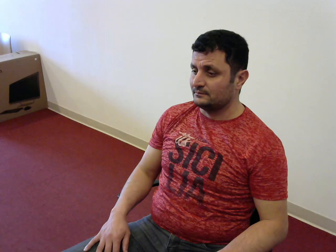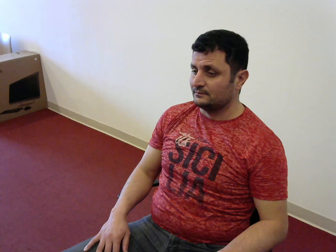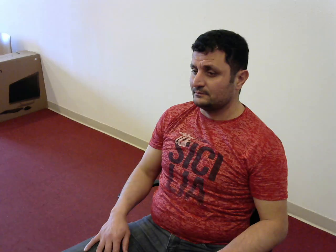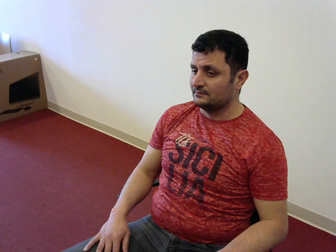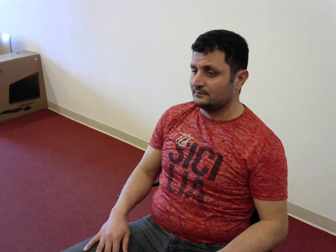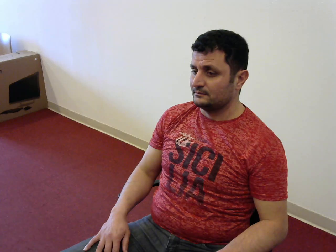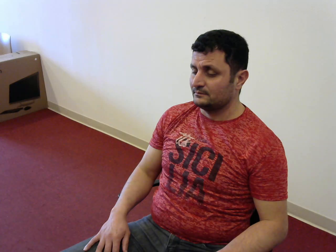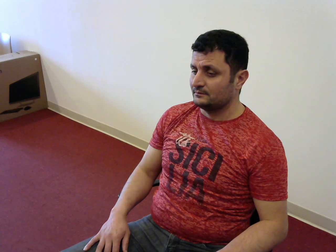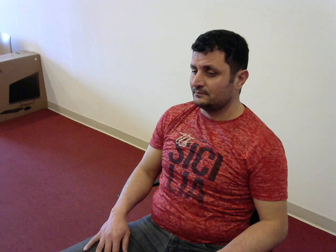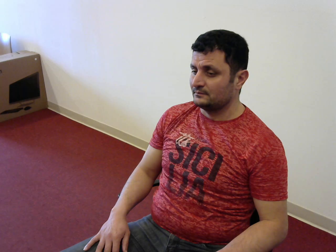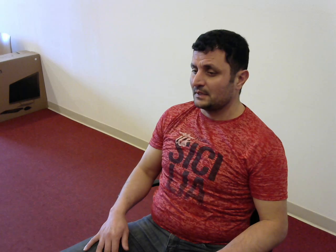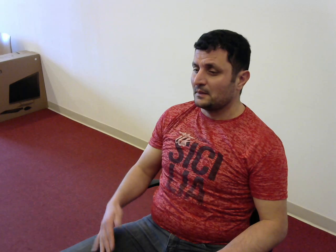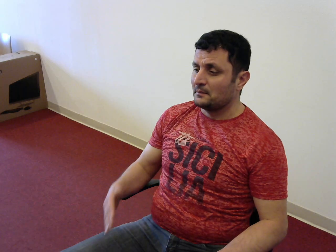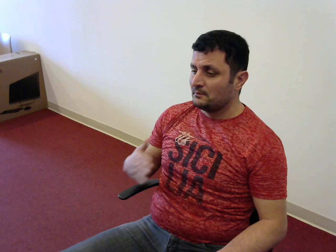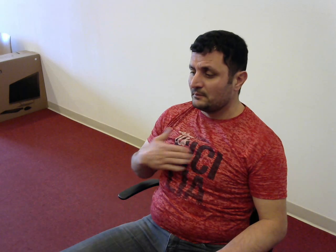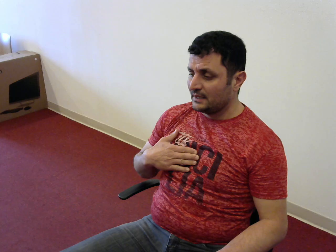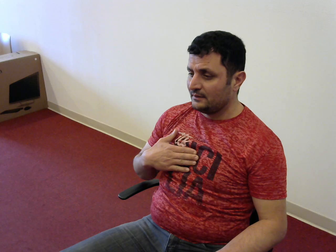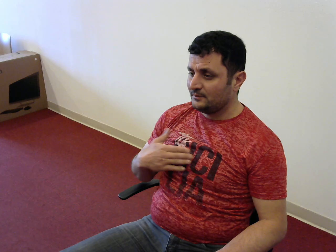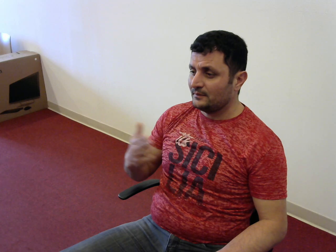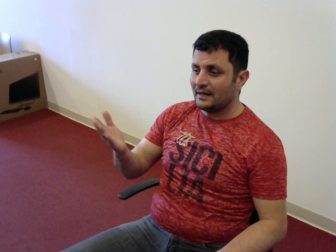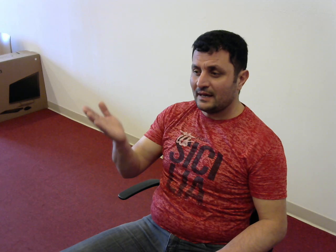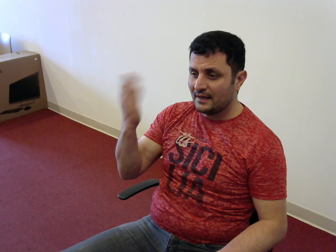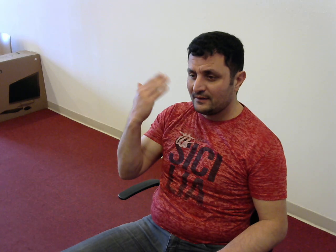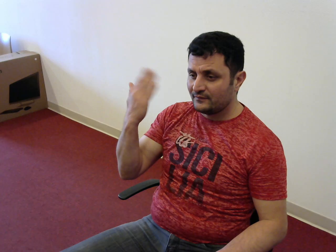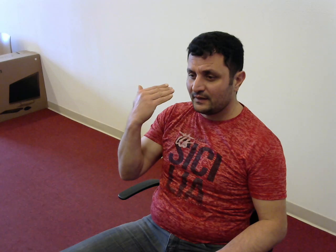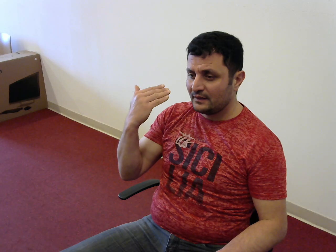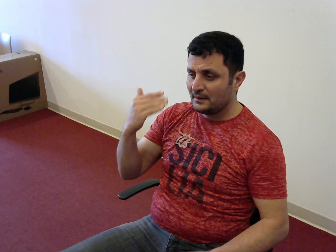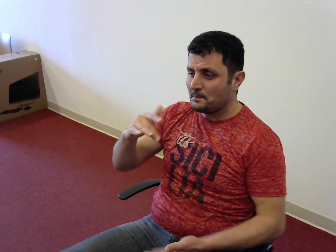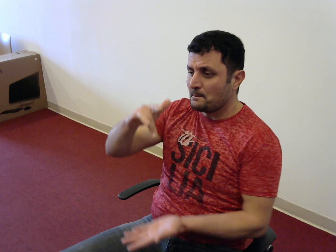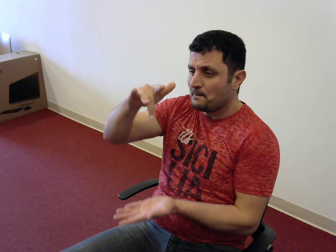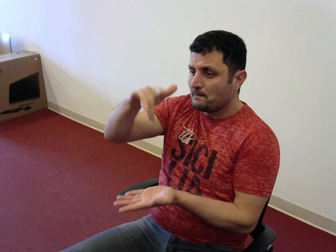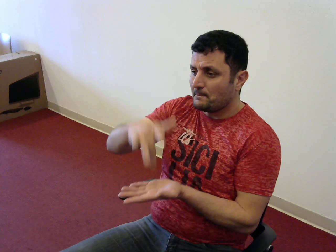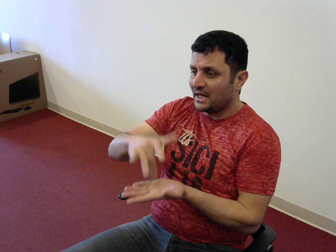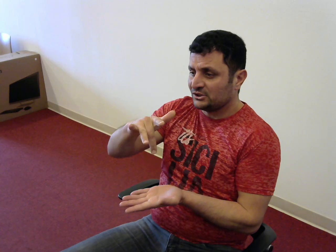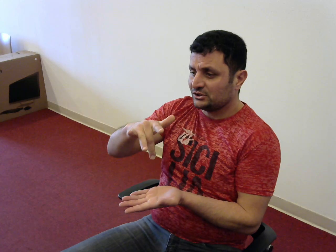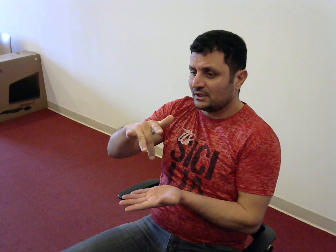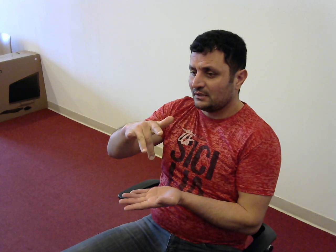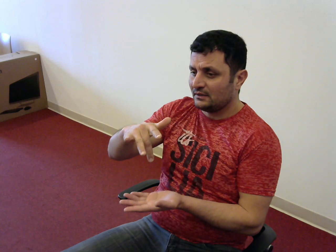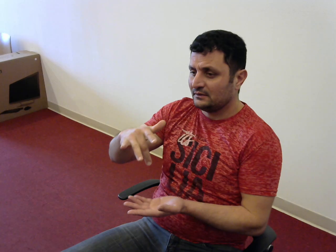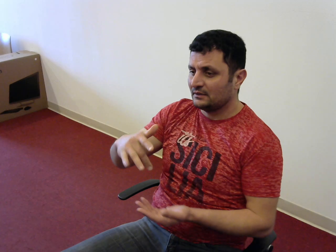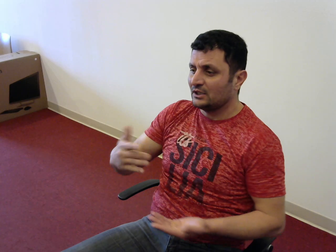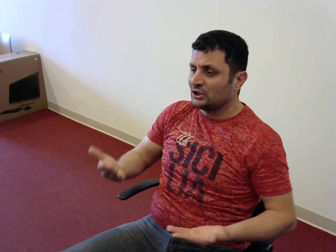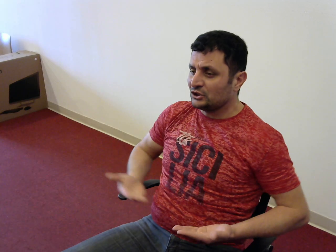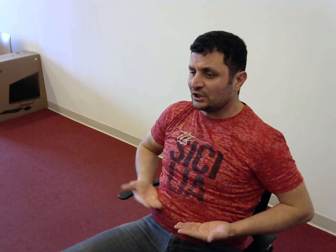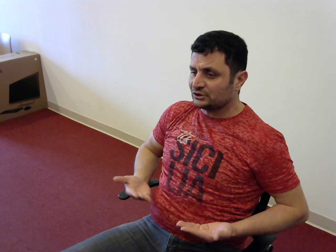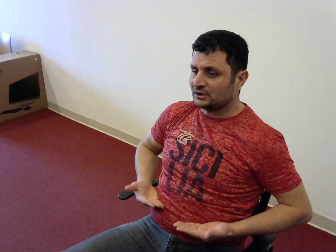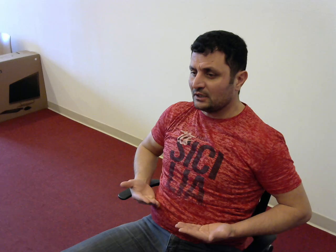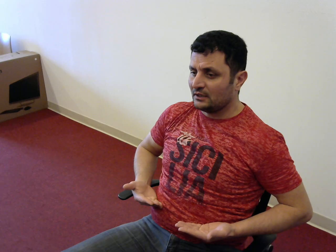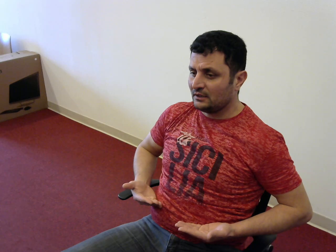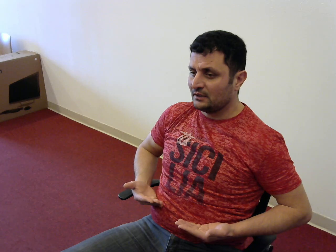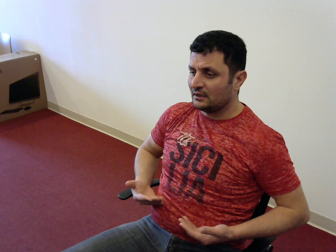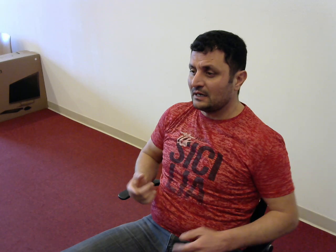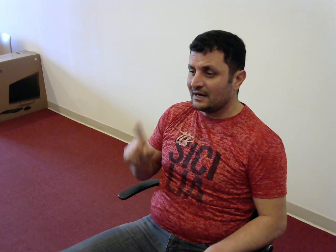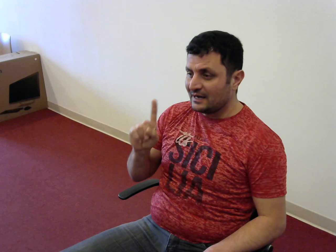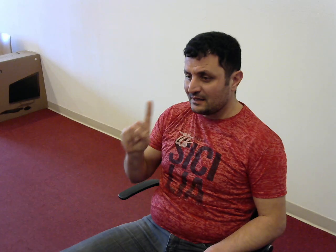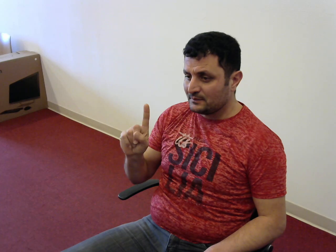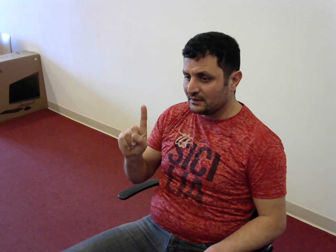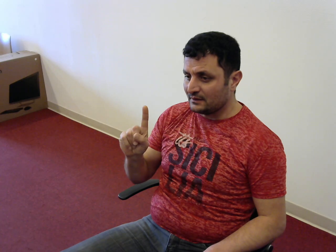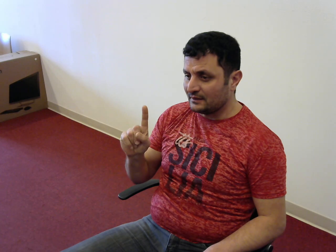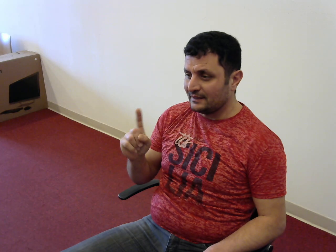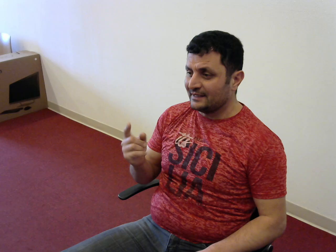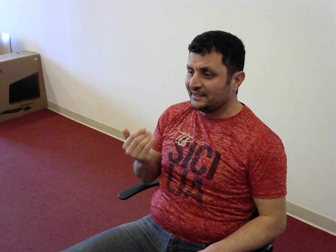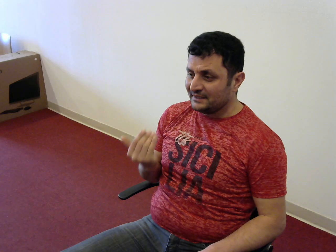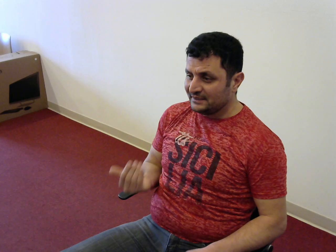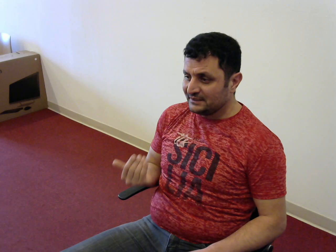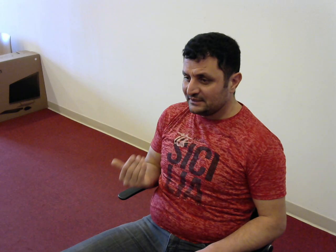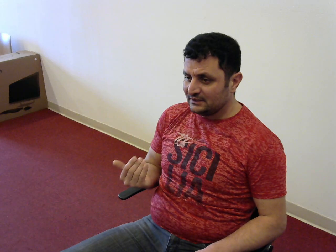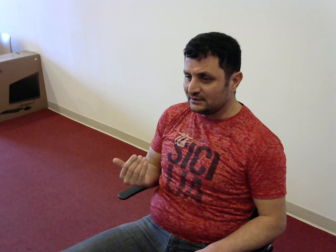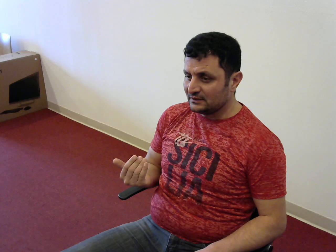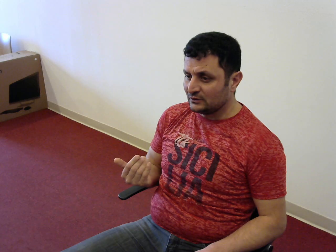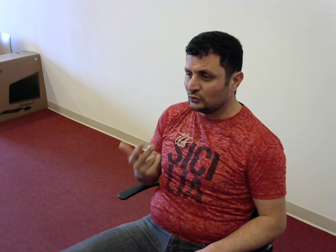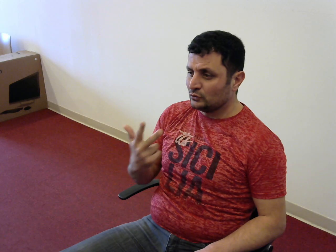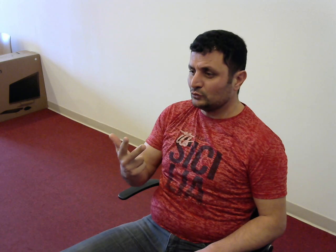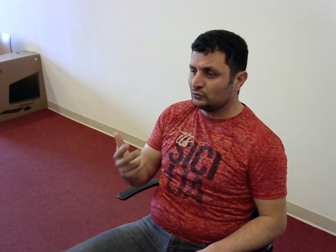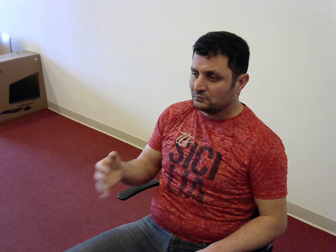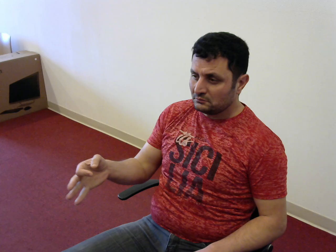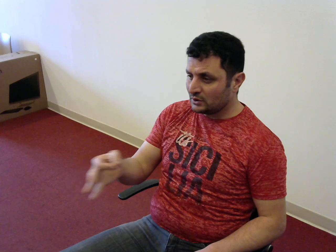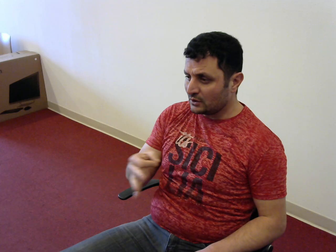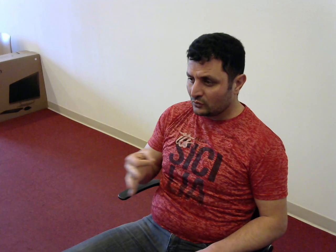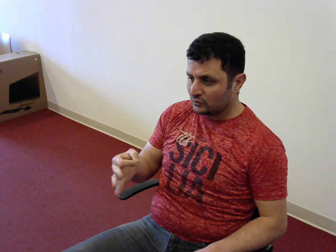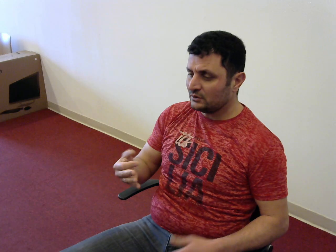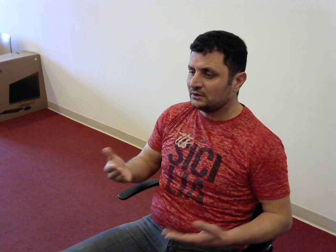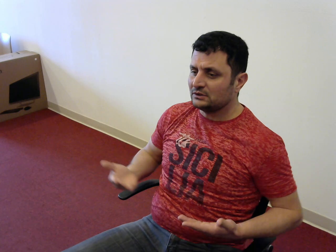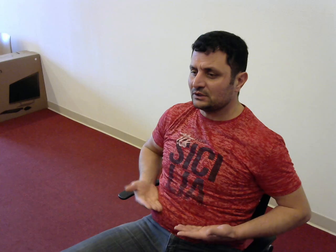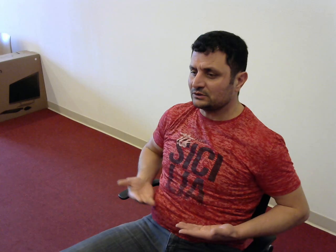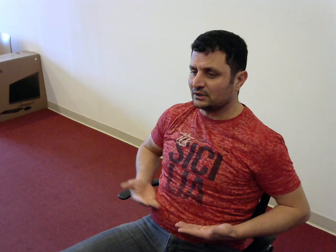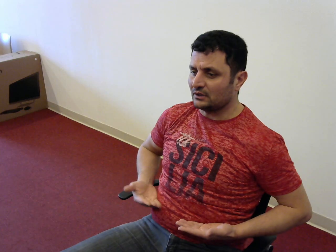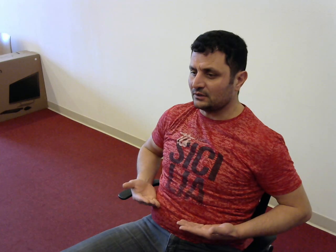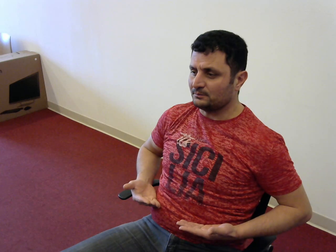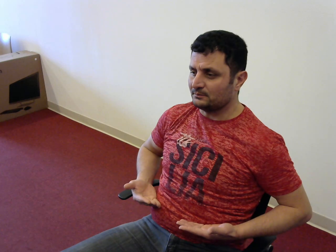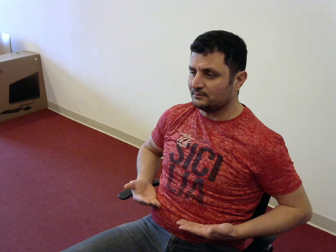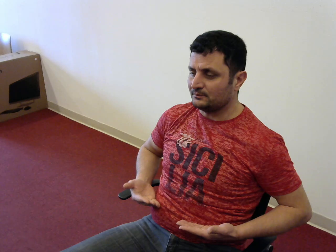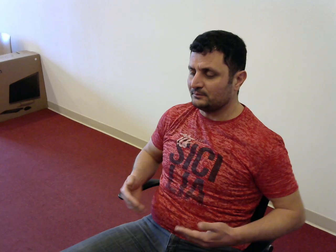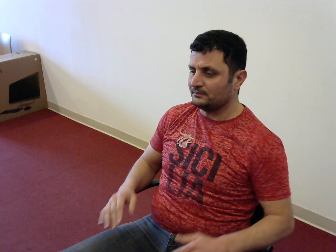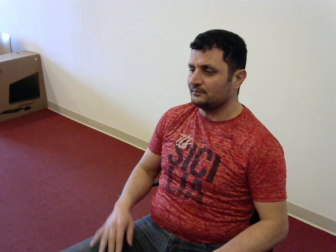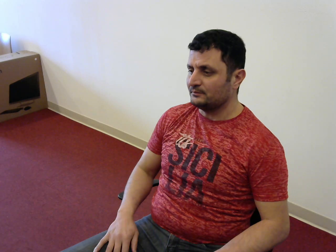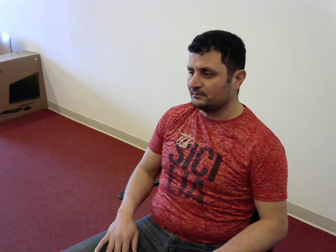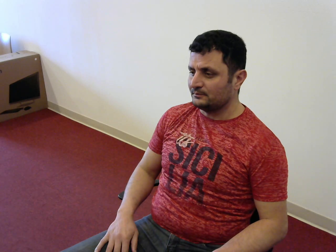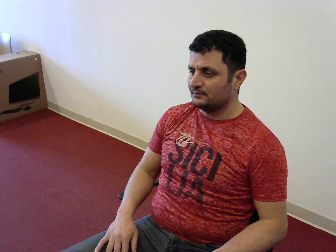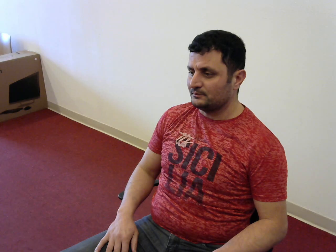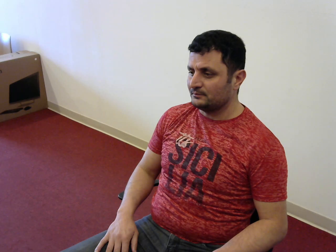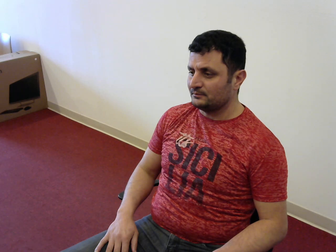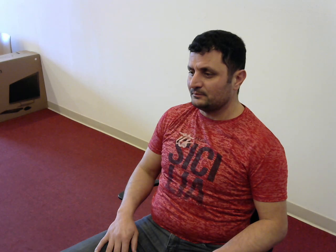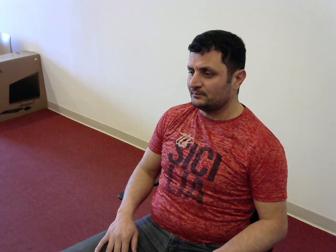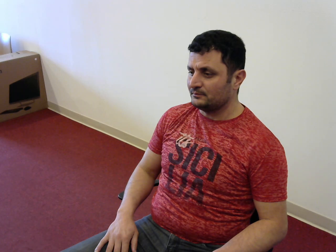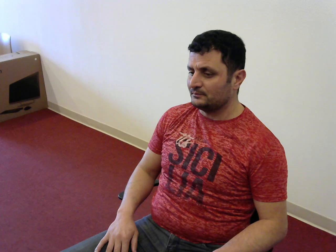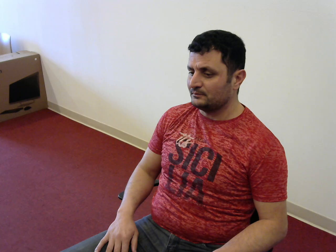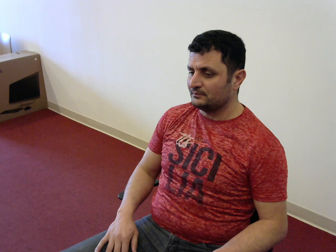Mən əvvəl mərkəzdə yaşamışam, amma indi 3-cü mikrorayonda yaşayıram